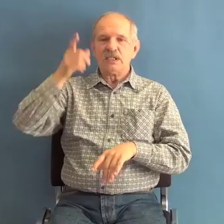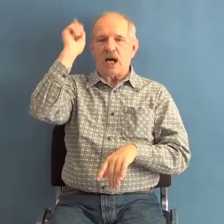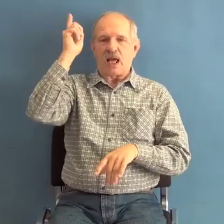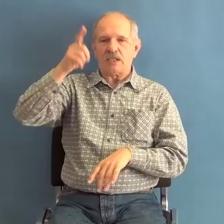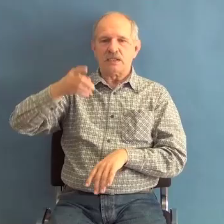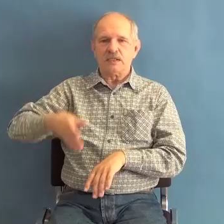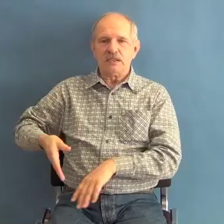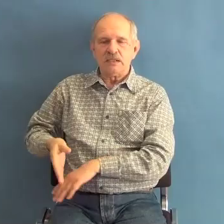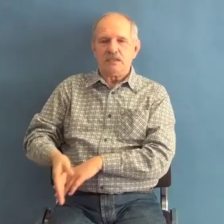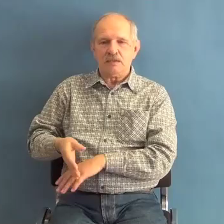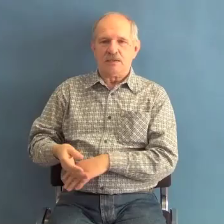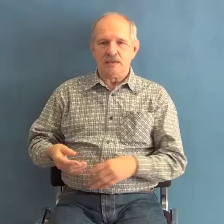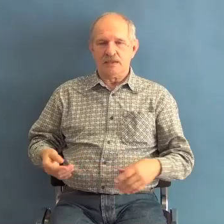Zakaz piłowania.